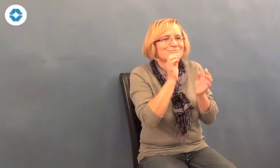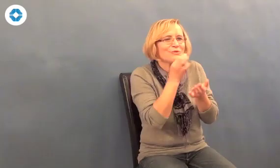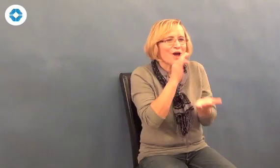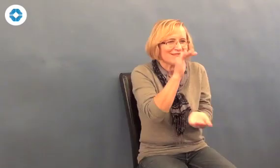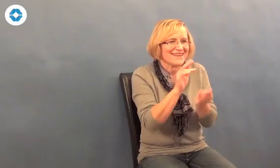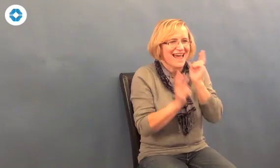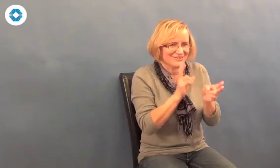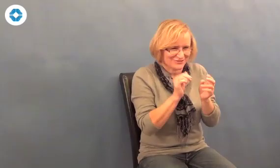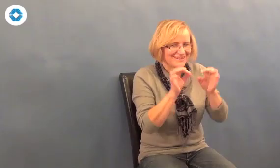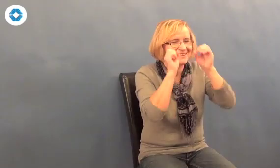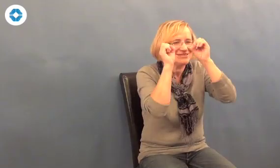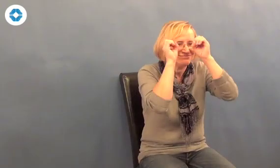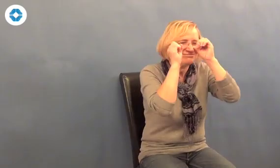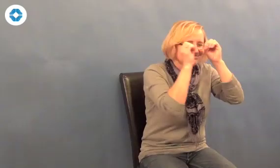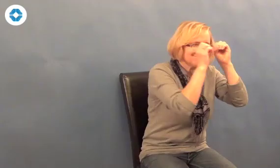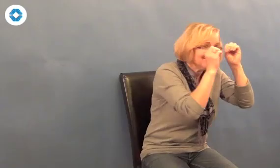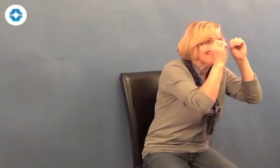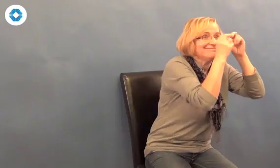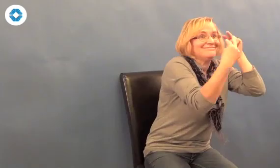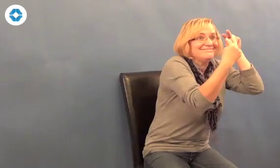Kaczka również rozglądała się przez lornetkę i zobaczyła kota. Spostrzegli się nawzajem.